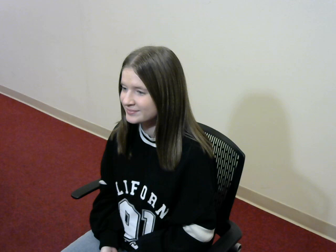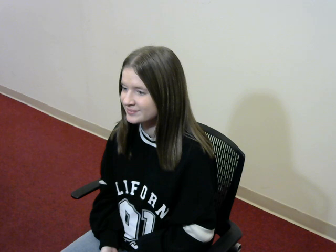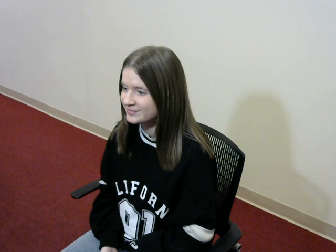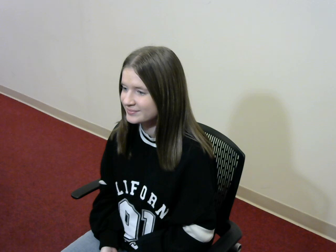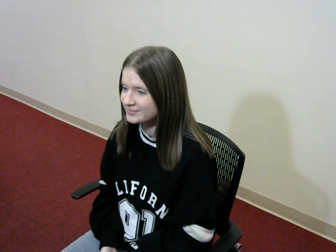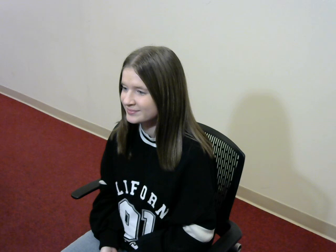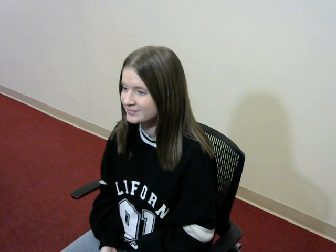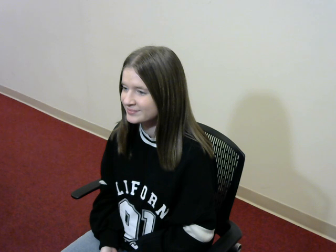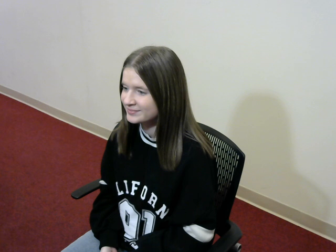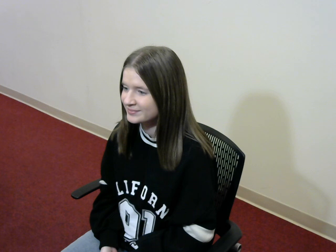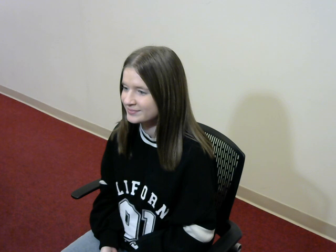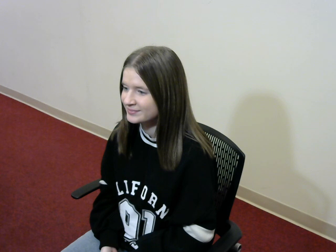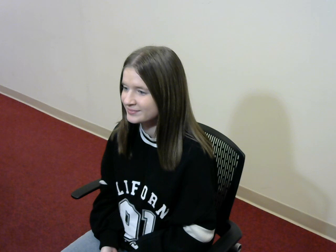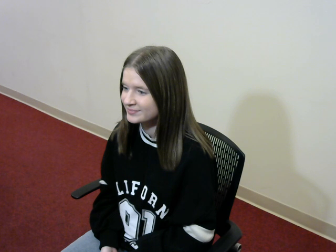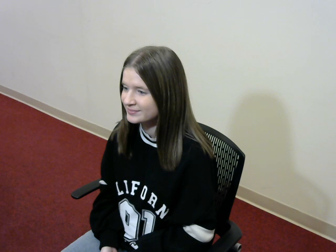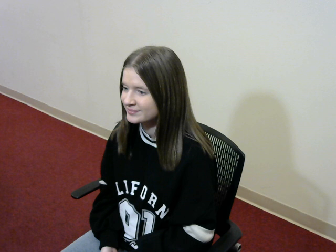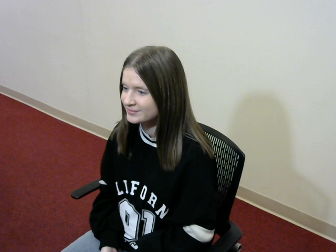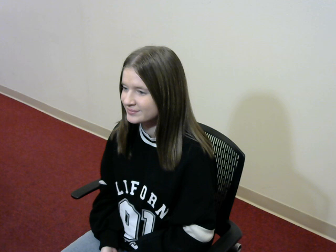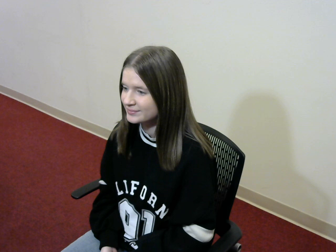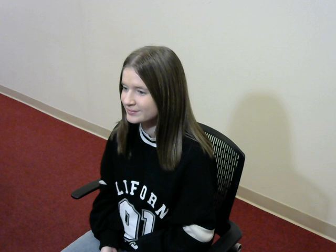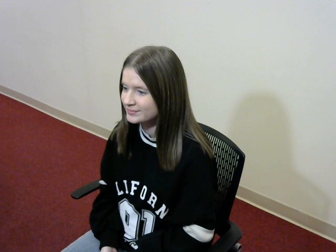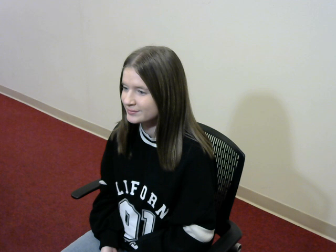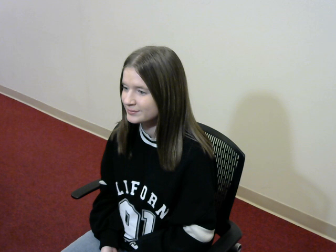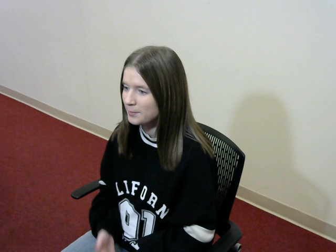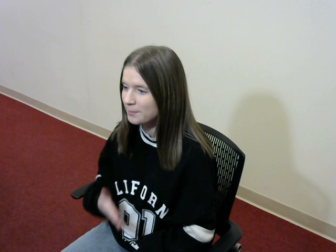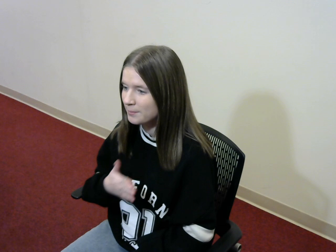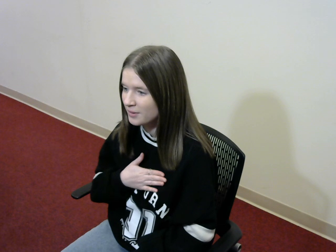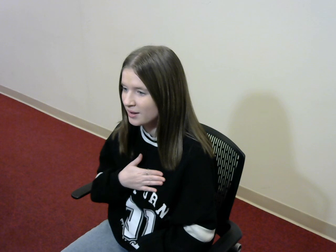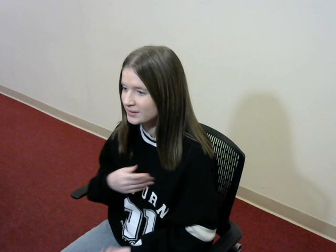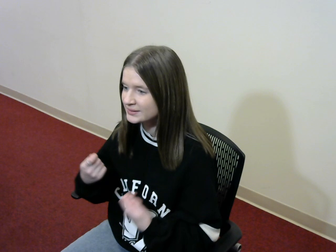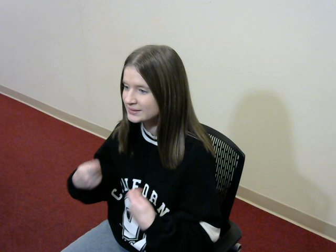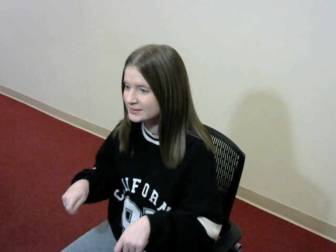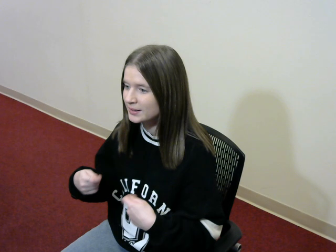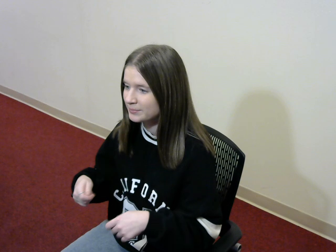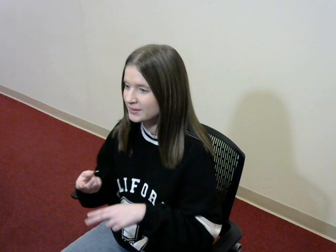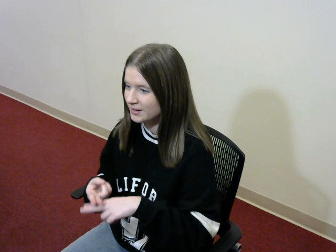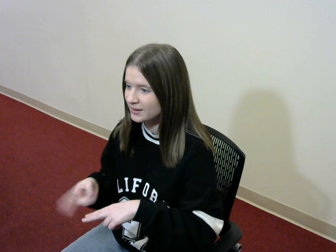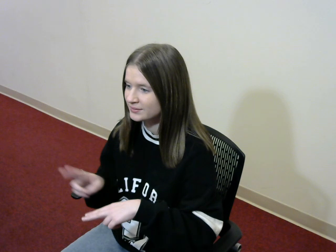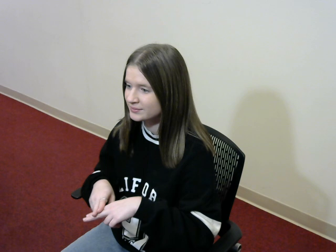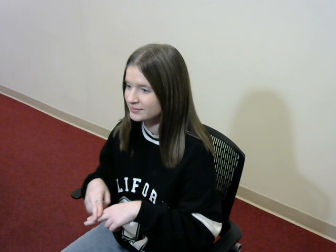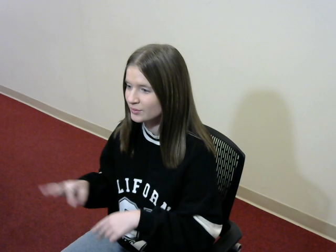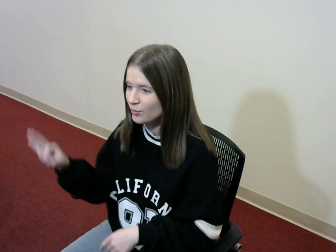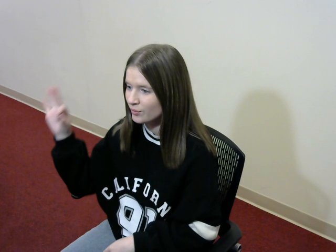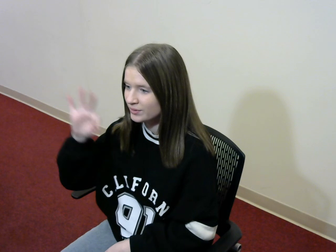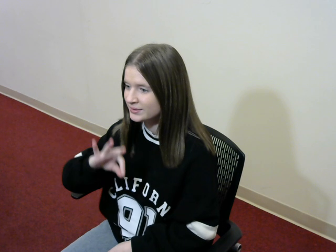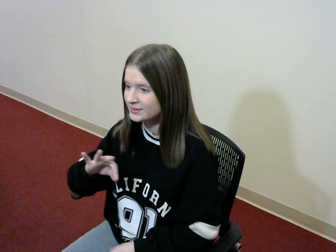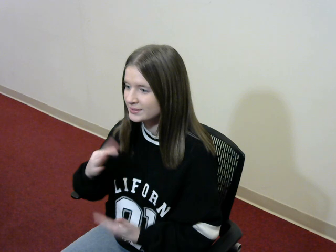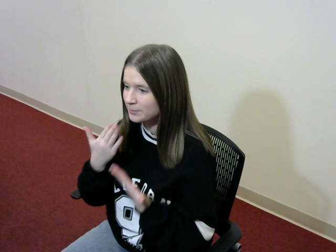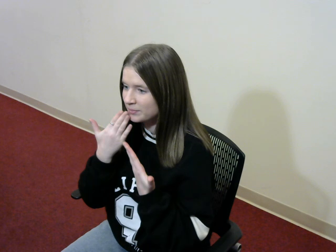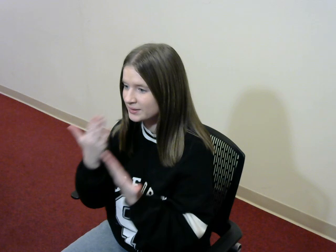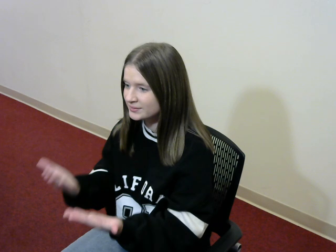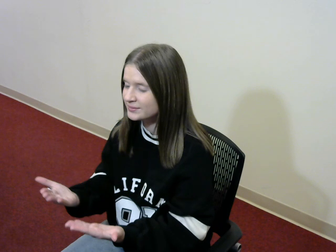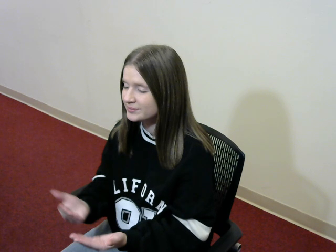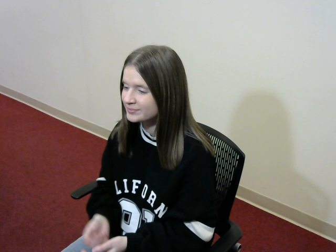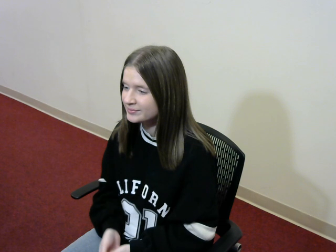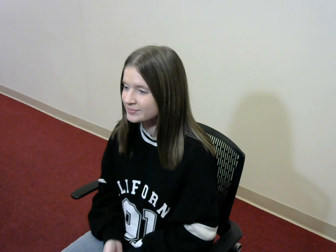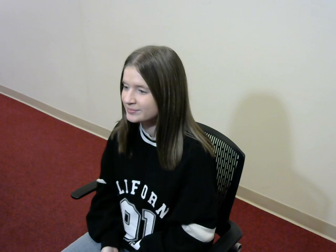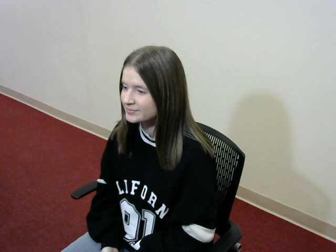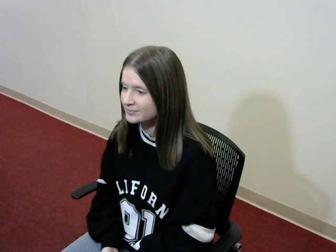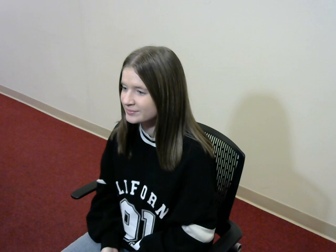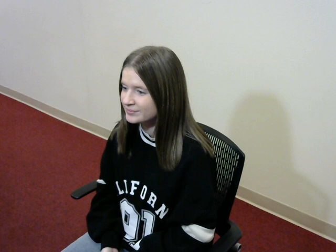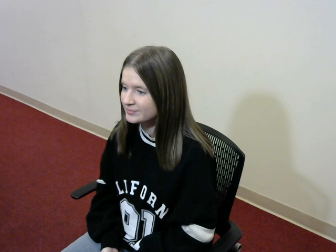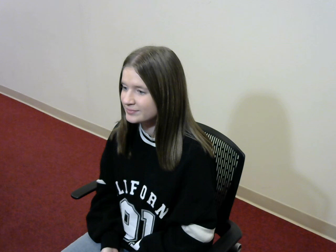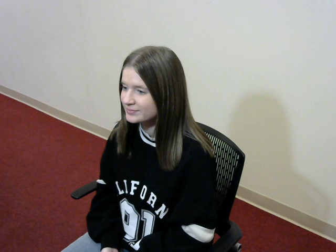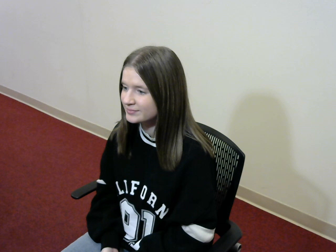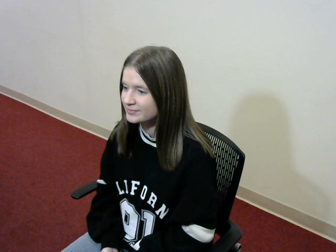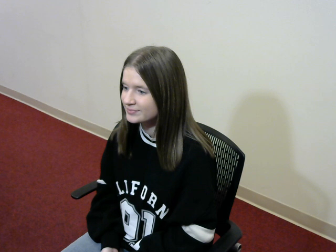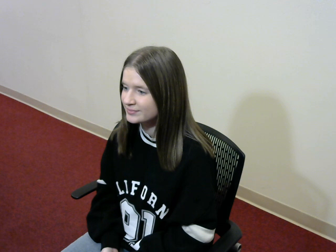Mən satıcıdan bu barədə soruşdum